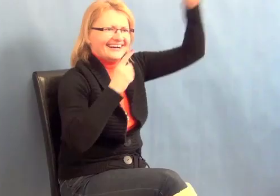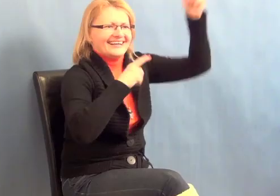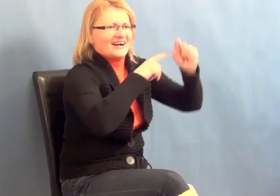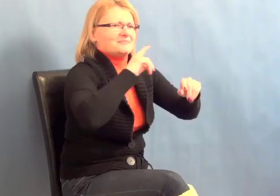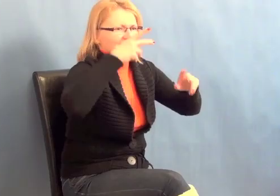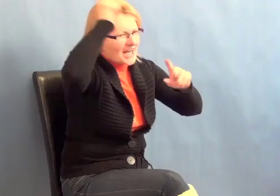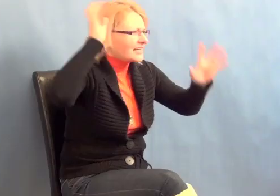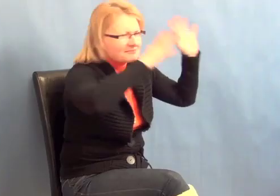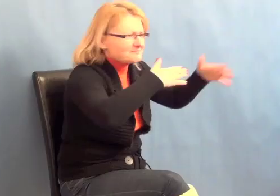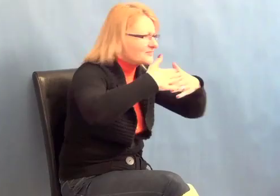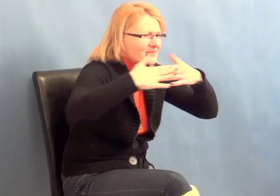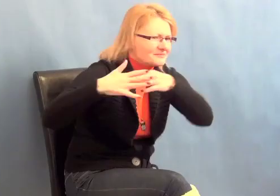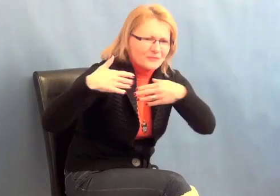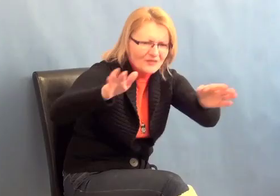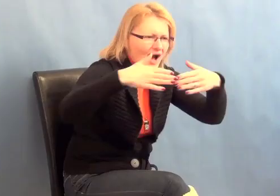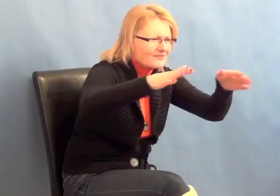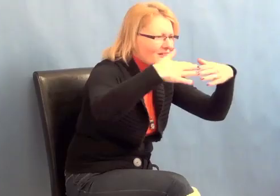Strażacy sprawdzają, otwierają wszystkie drzwi.